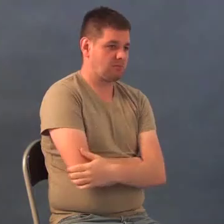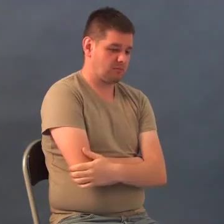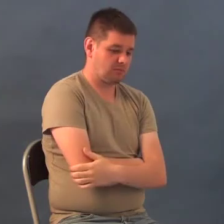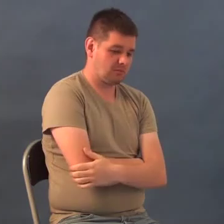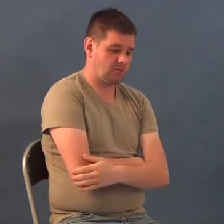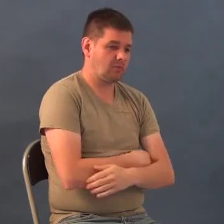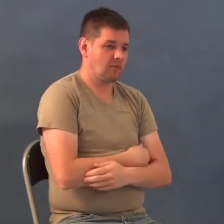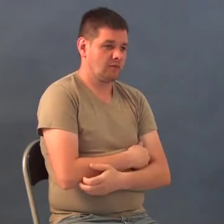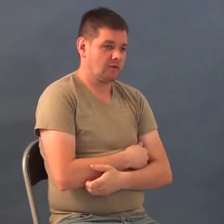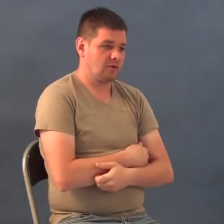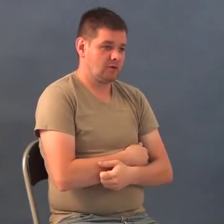Pracujesz, a ja idę na wesele.